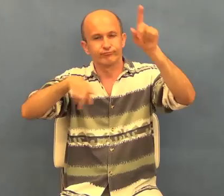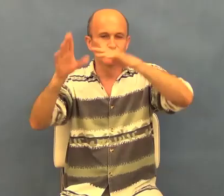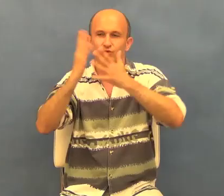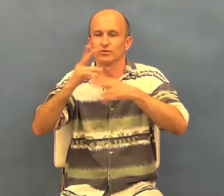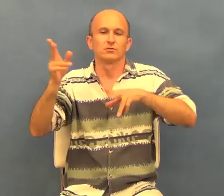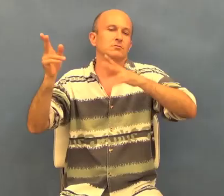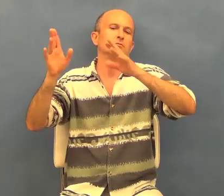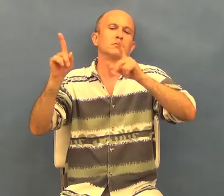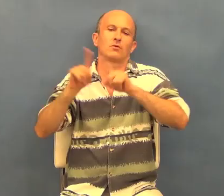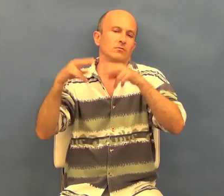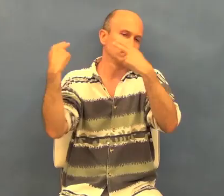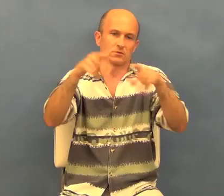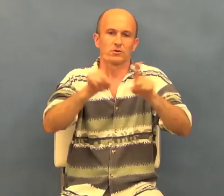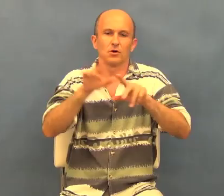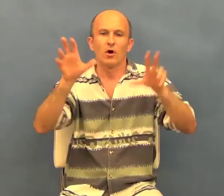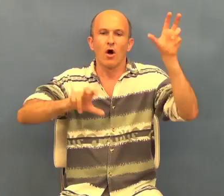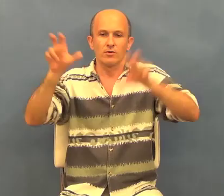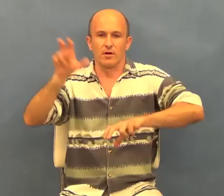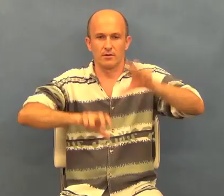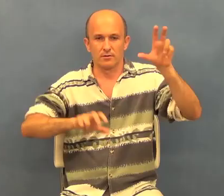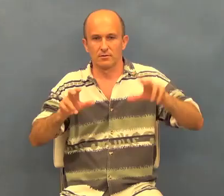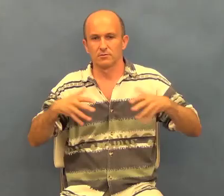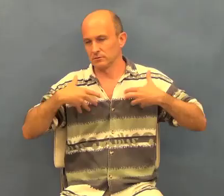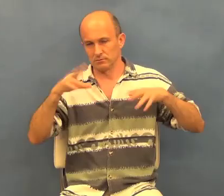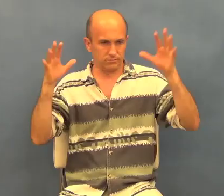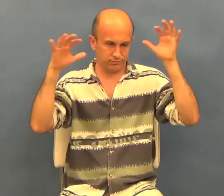Wszyscy zmęczeni wrócili do hotelu.